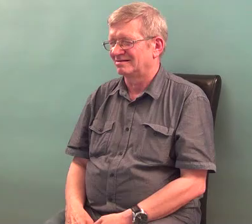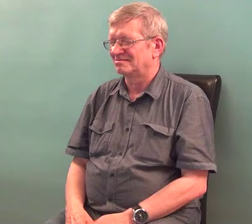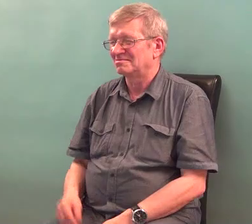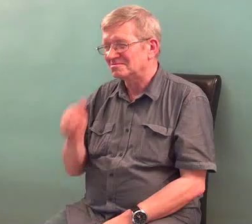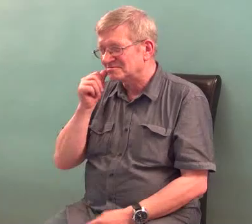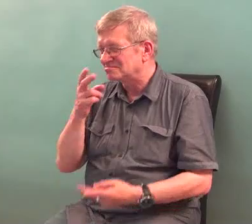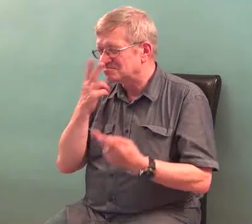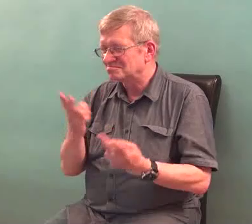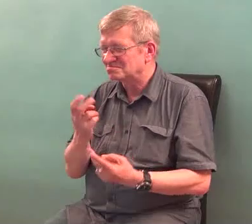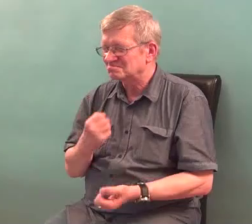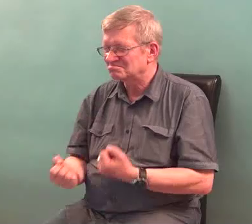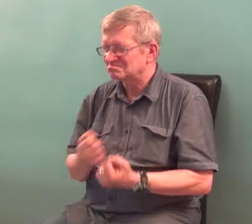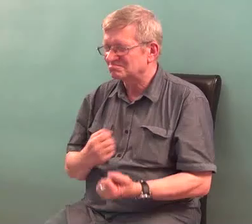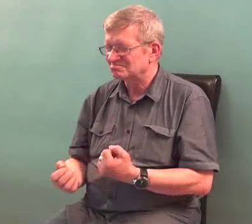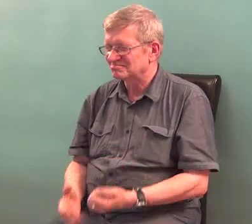Ciężko jest znaleźć dziewczynę.